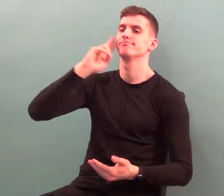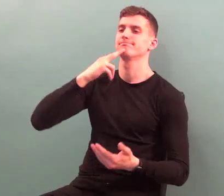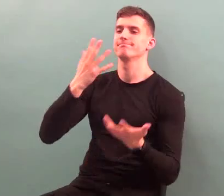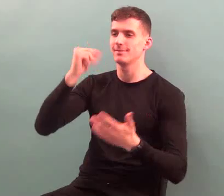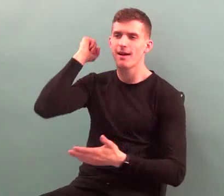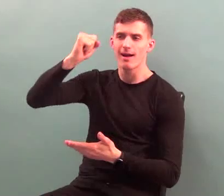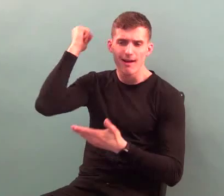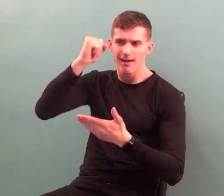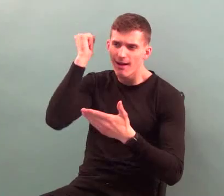Walą pięściami w drzwi.